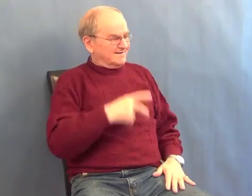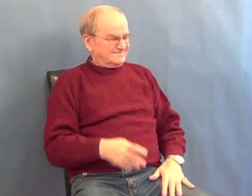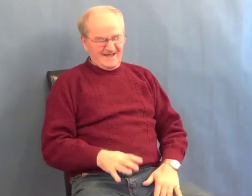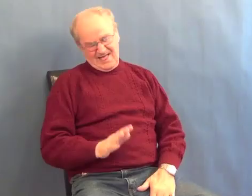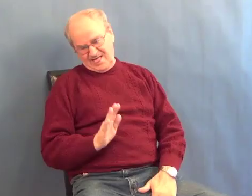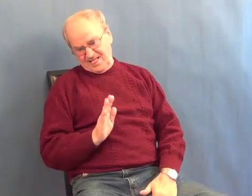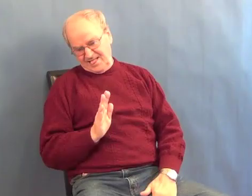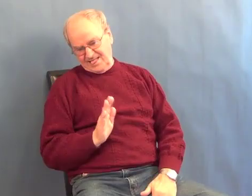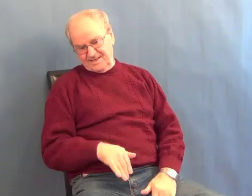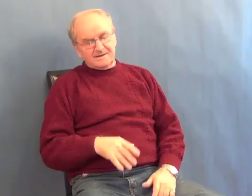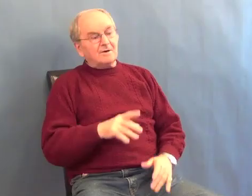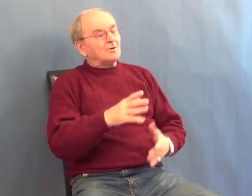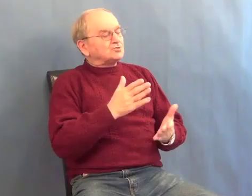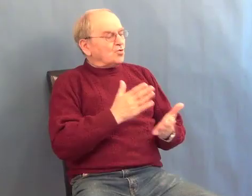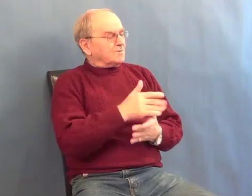Ja widziałem je tam.